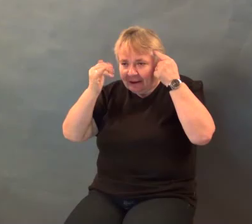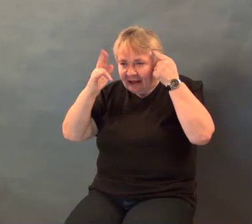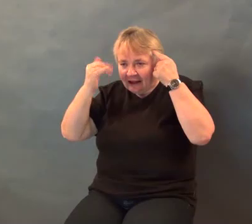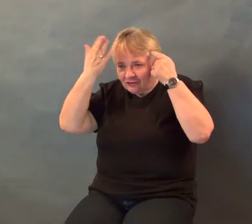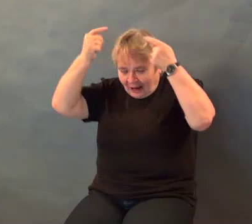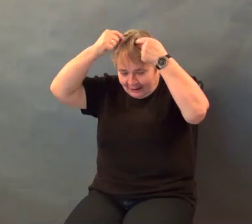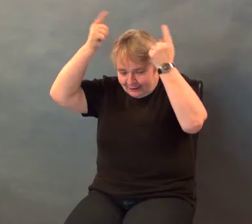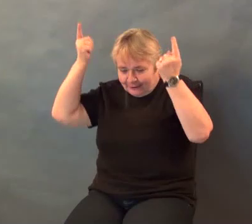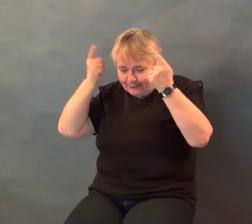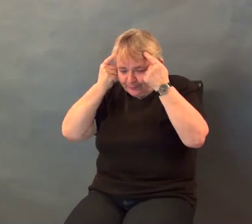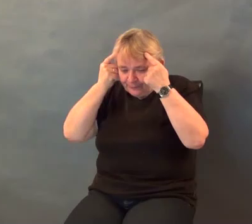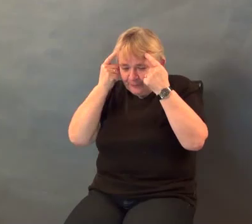Ma czarne uszy.